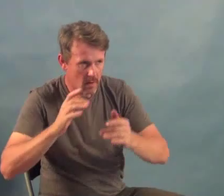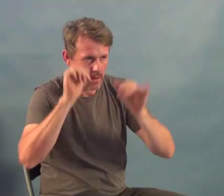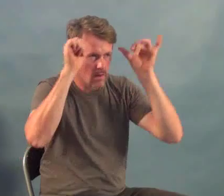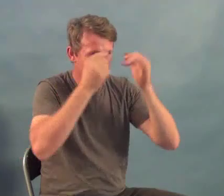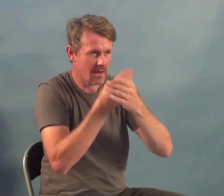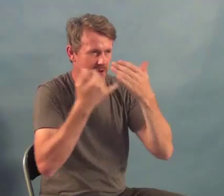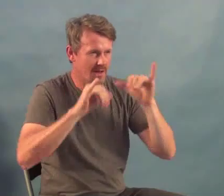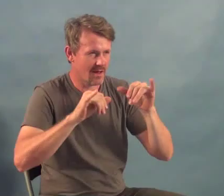Na rysunku jest inaczej.